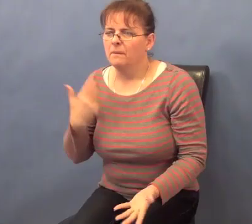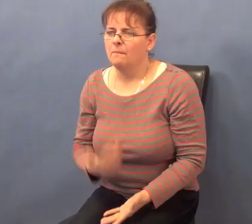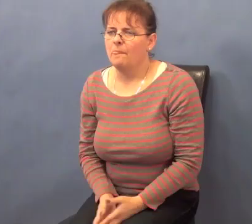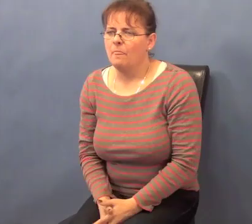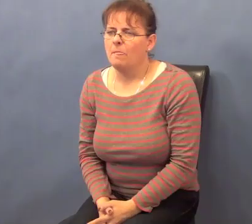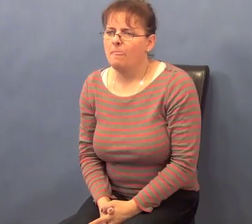Nie mam.